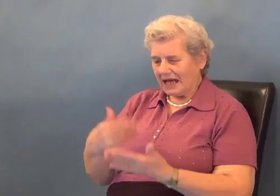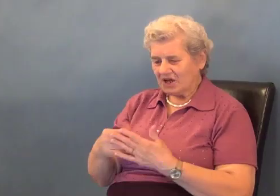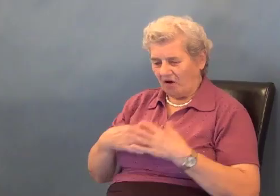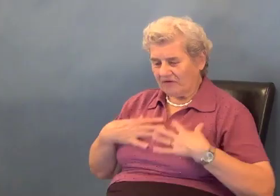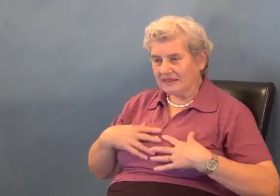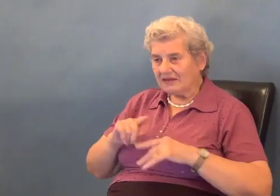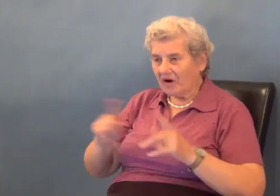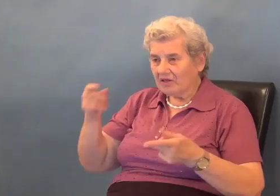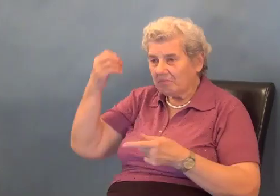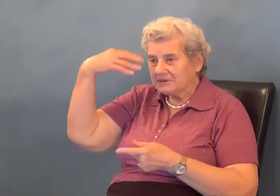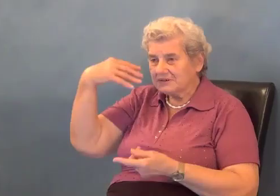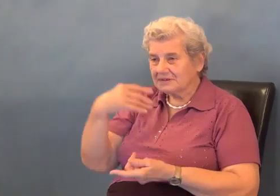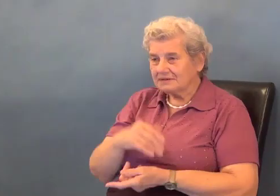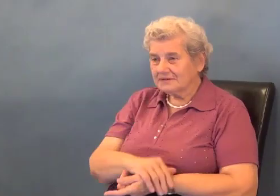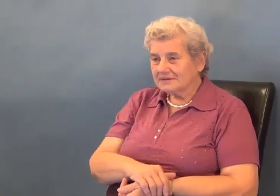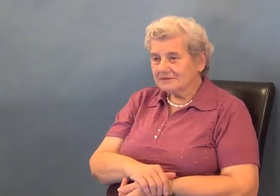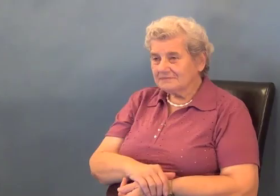Dlaczego w wannie nie wolno brać prysznica?